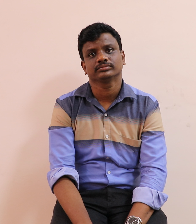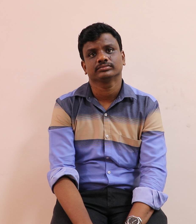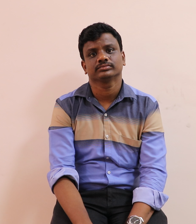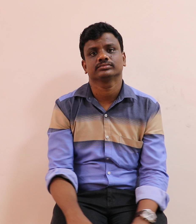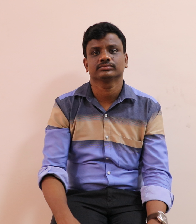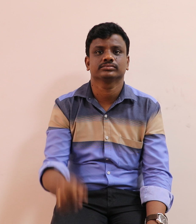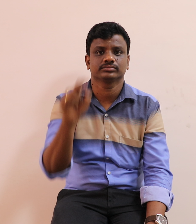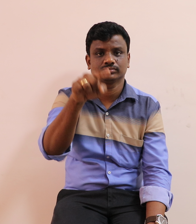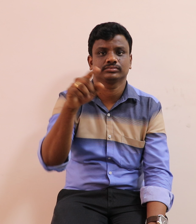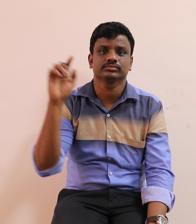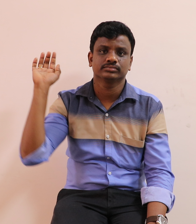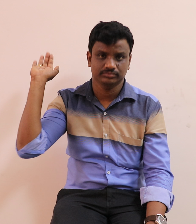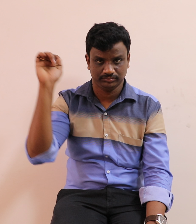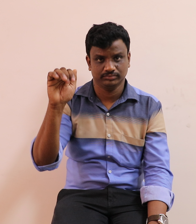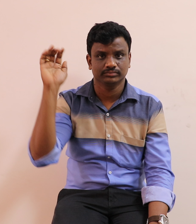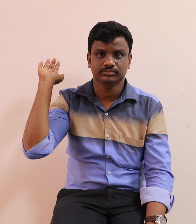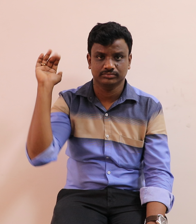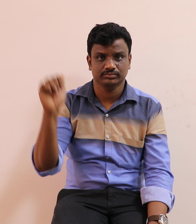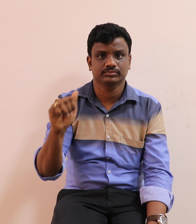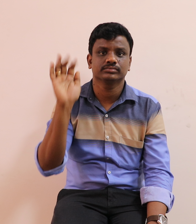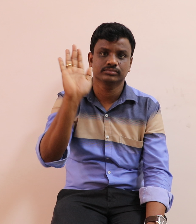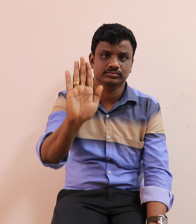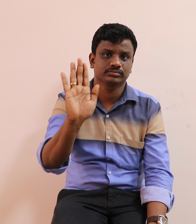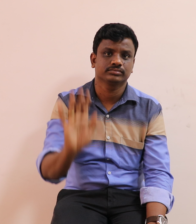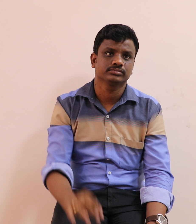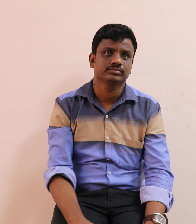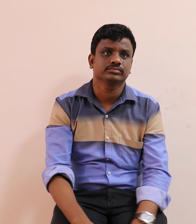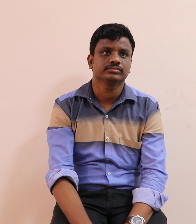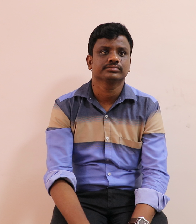he is on the way